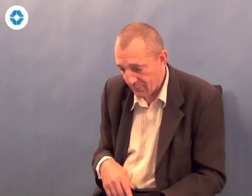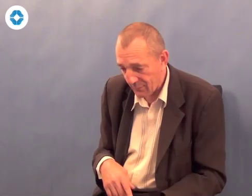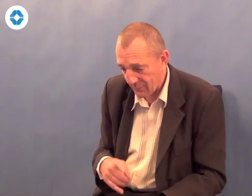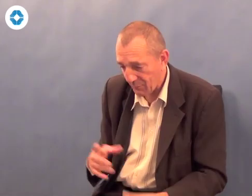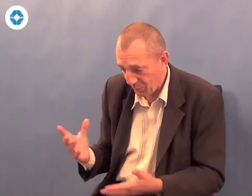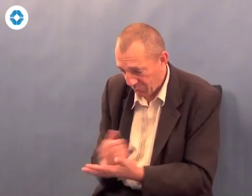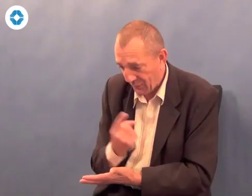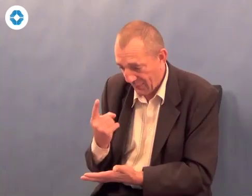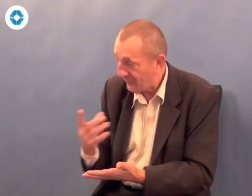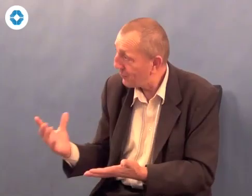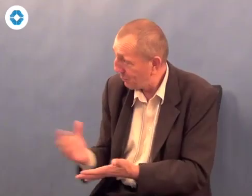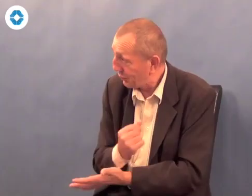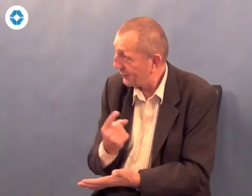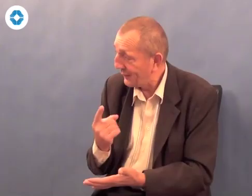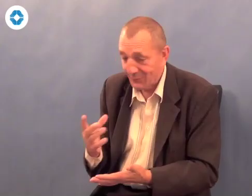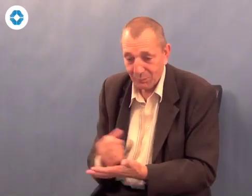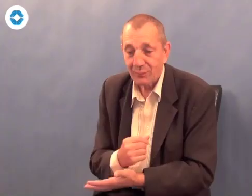Bierze jedną, bierze jedną.